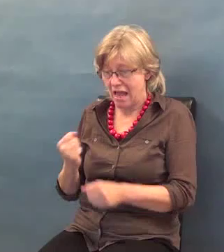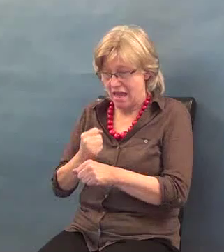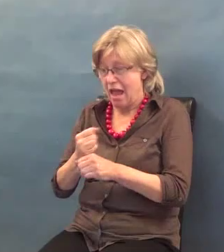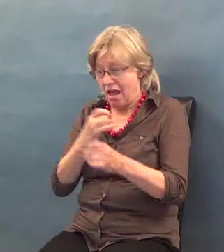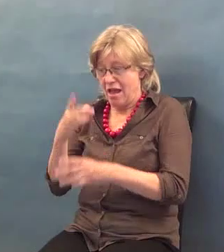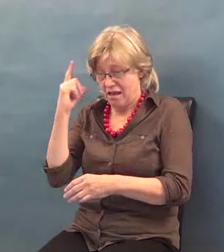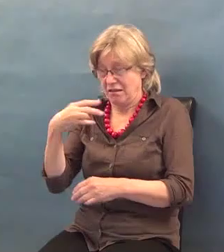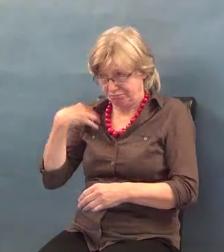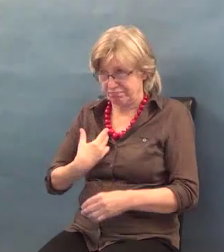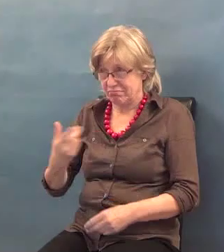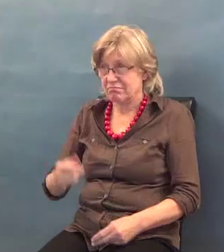Jeśli pójdziesz od razu po pracy, będziesz zmęczona.